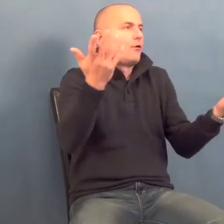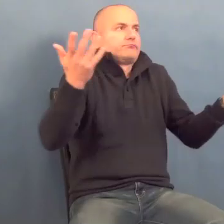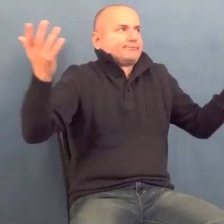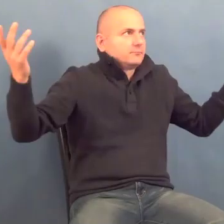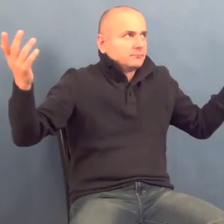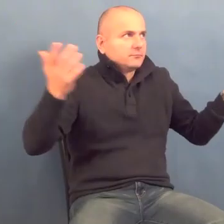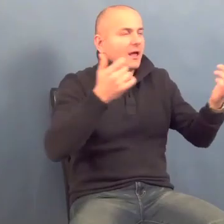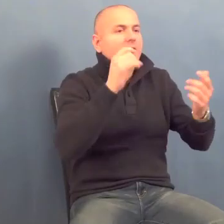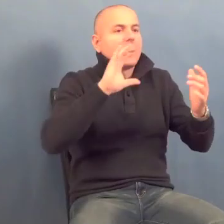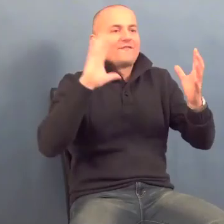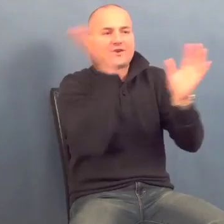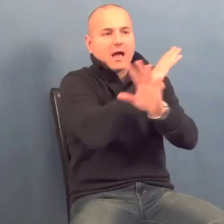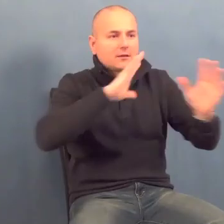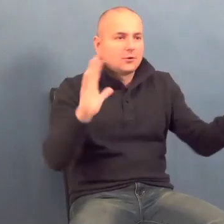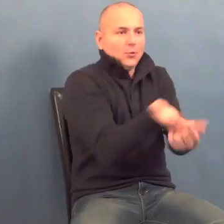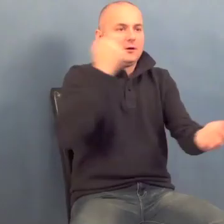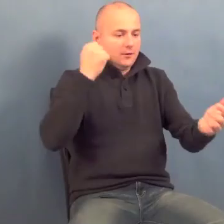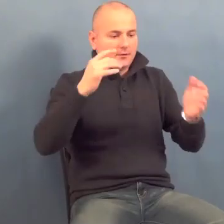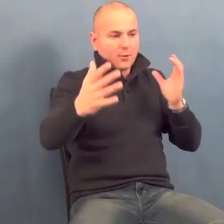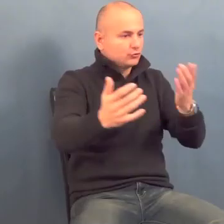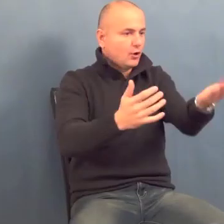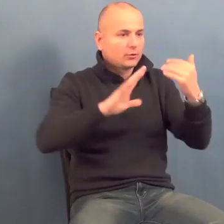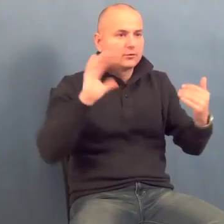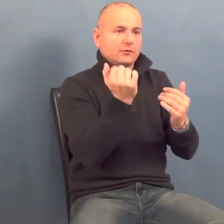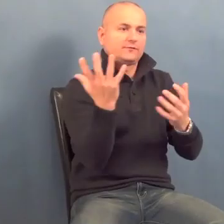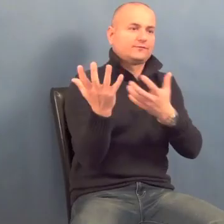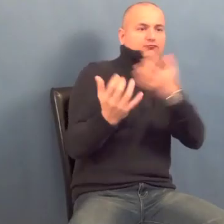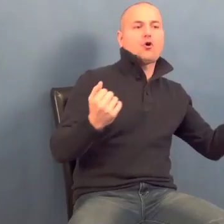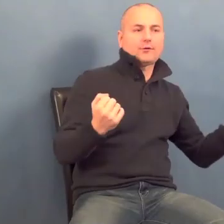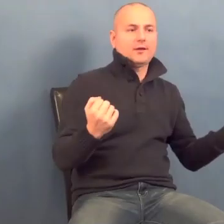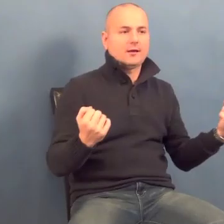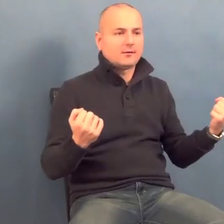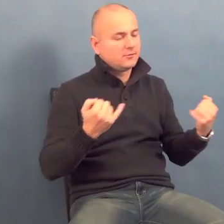Albo jak pociąg nadjedzie to jego podmuch porwie człowieka.